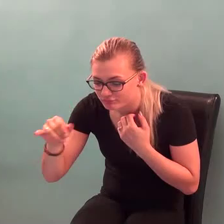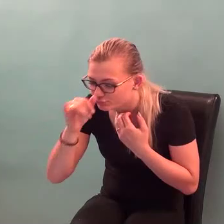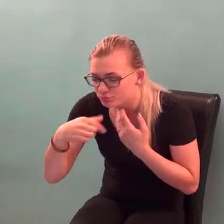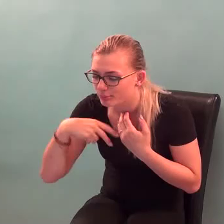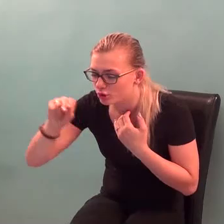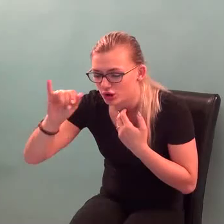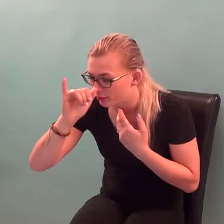Ja w poniedziałek nie mogę.